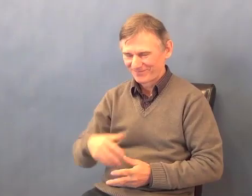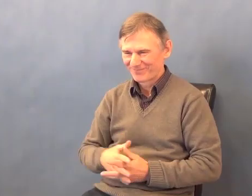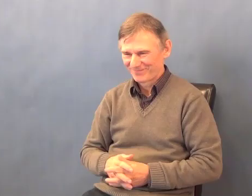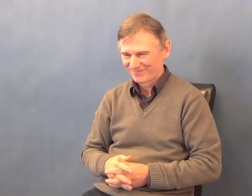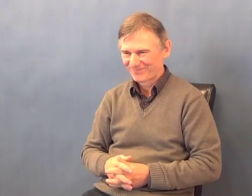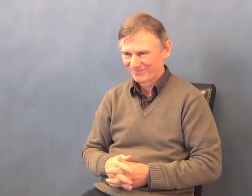Tam.